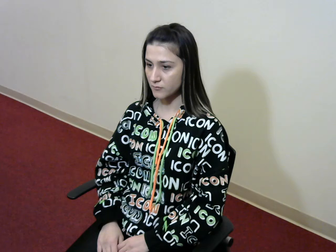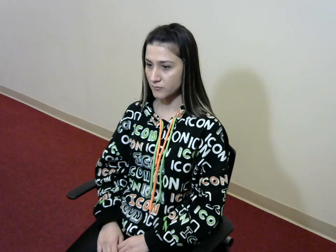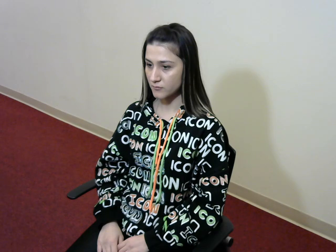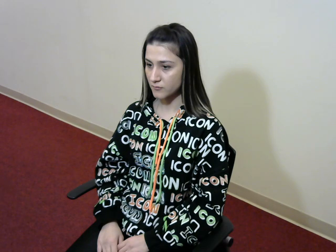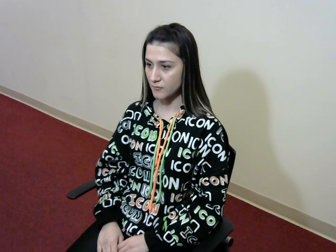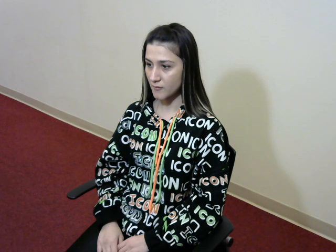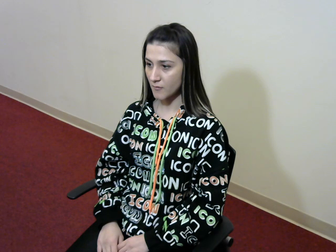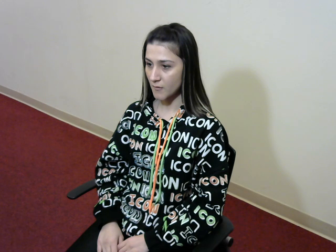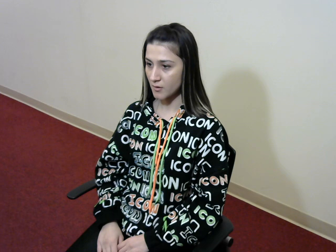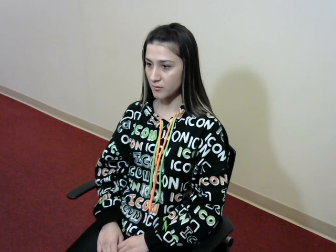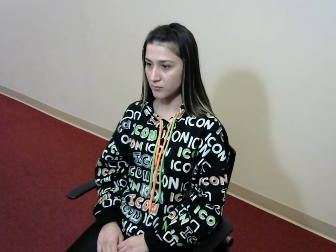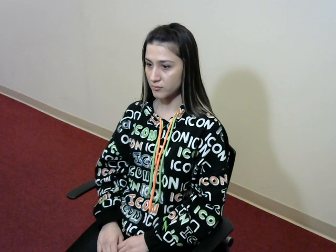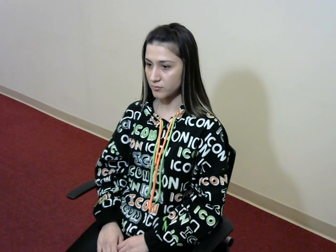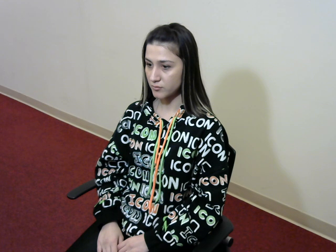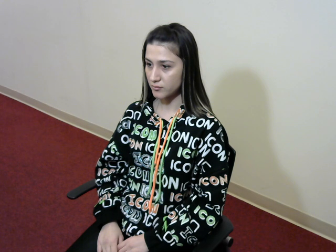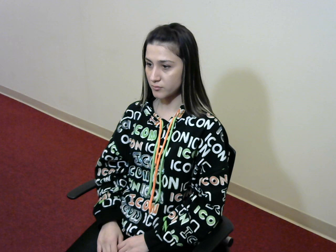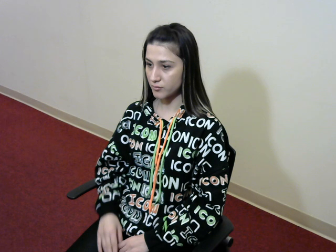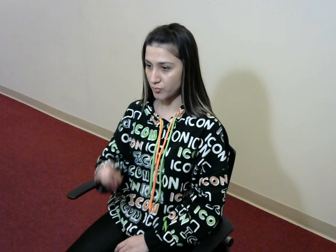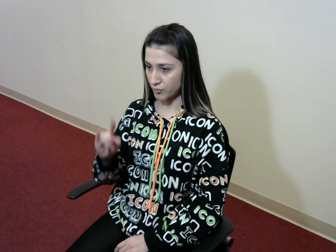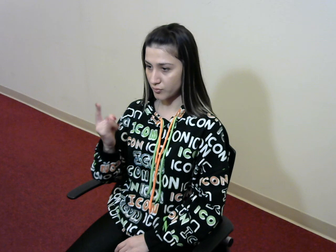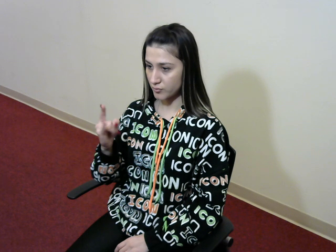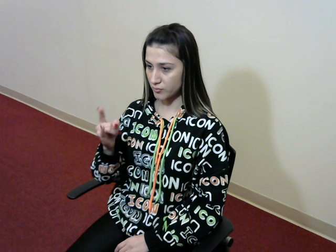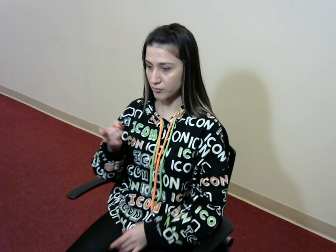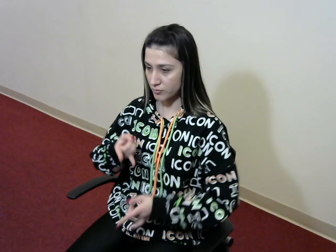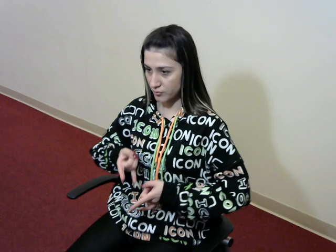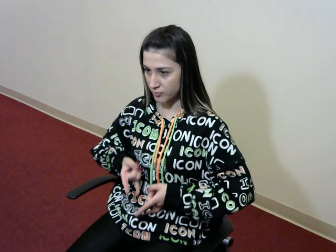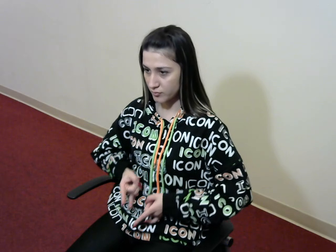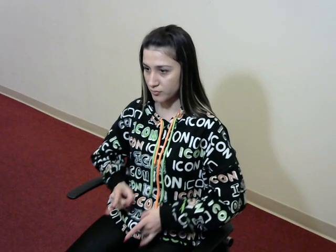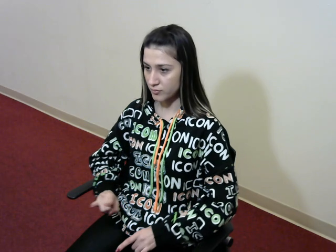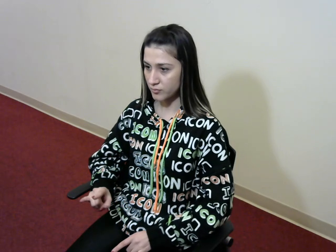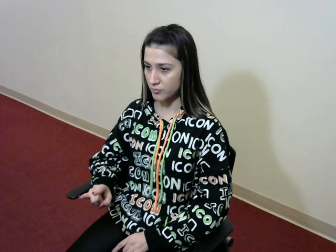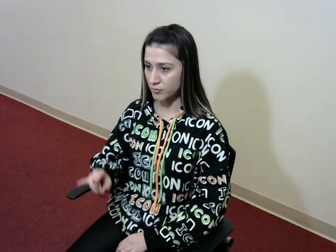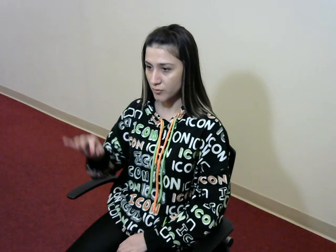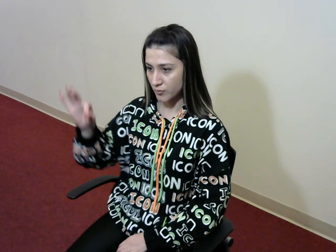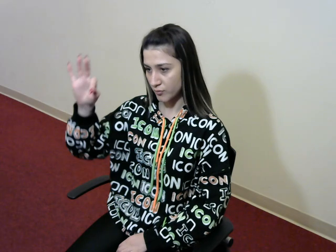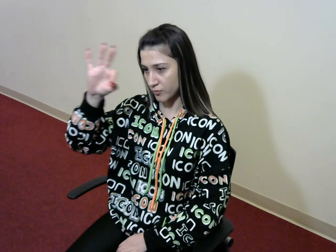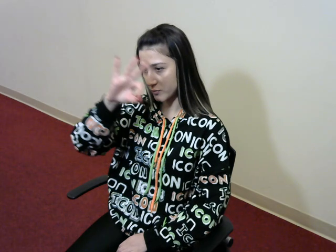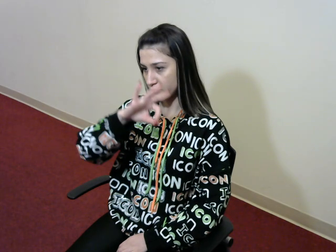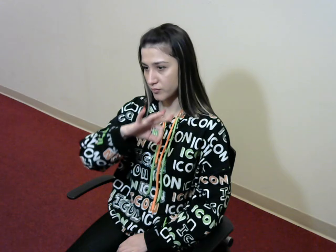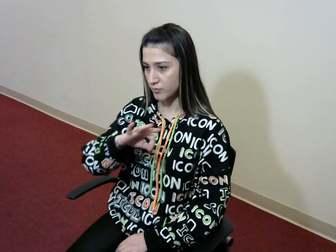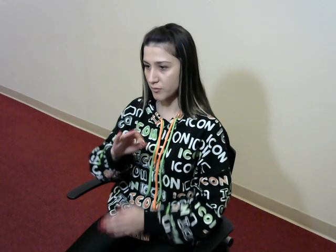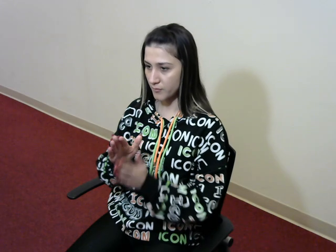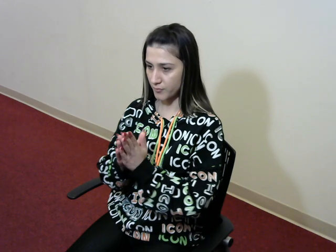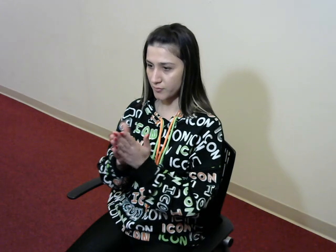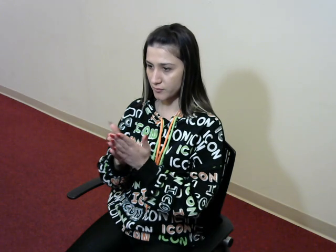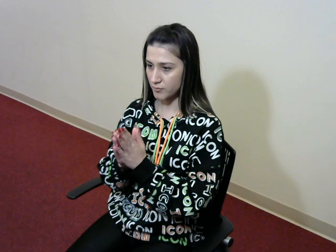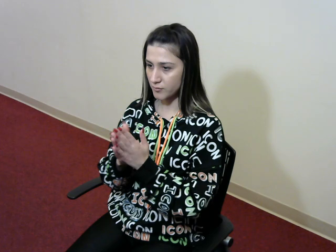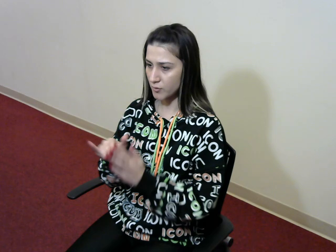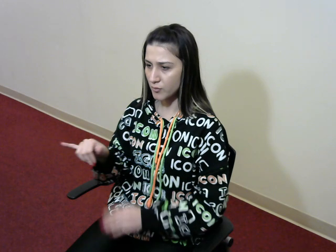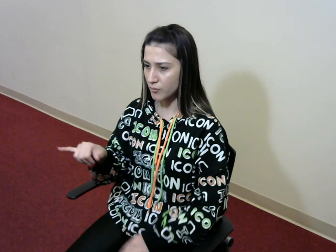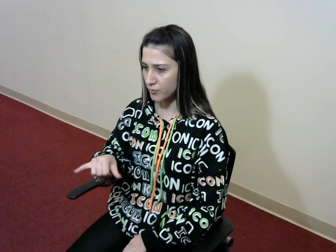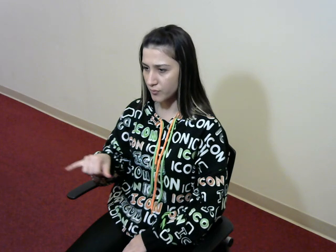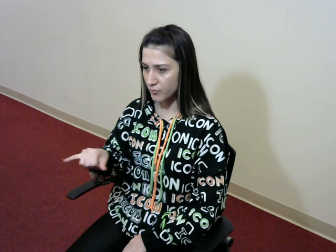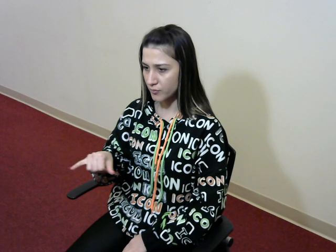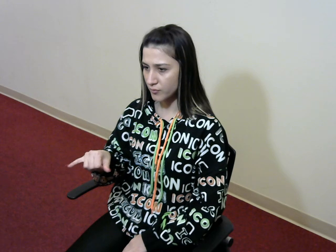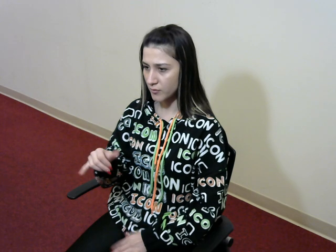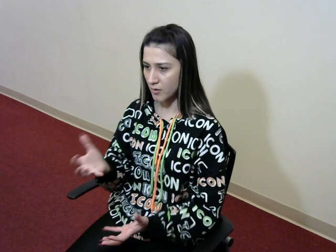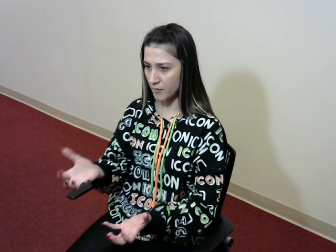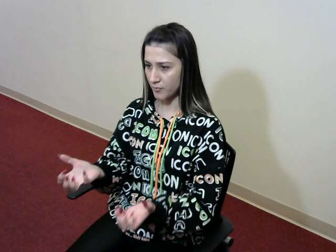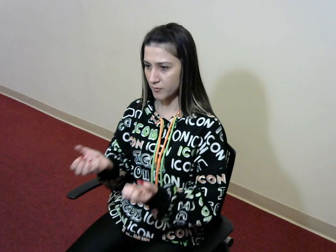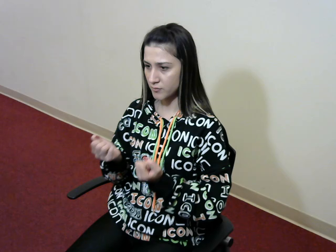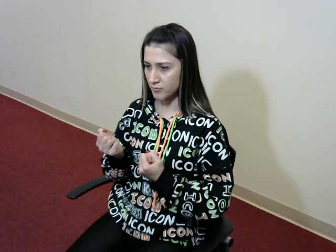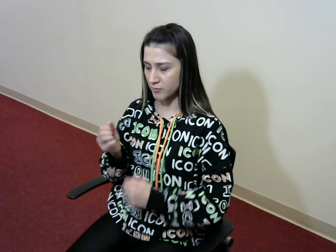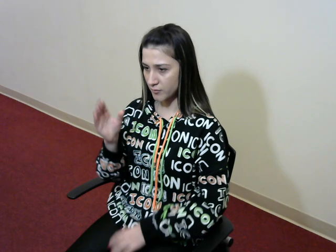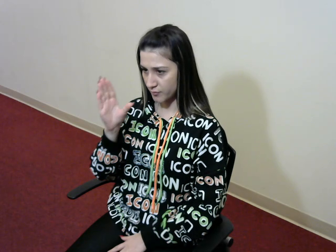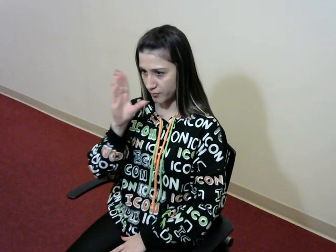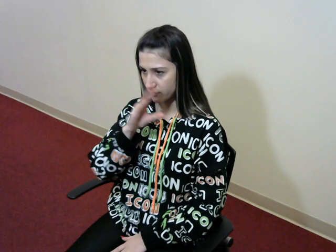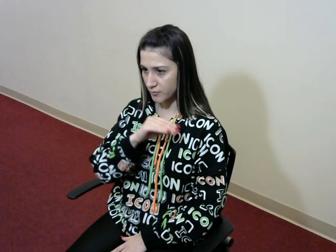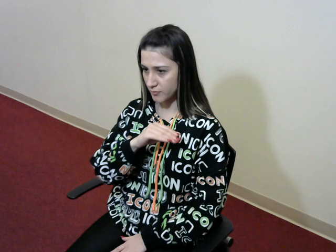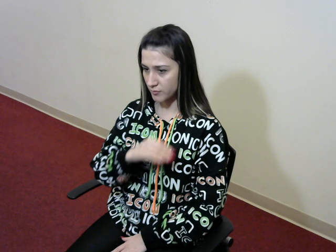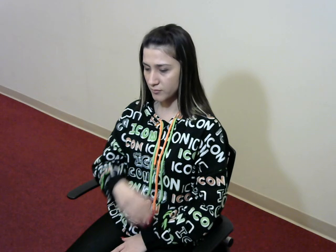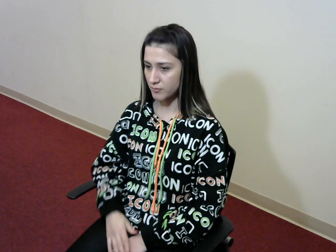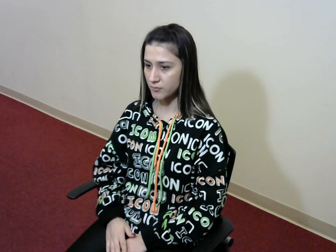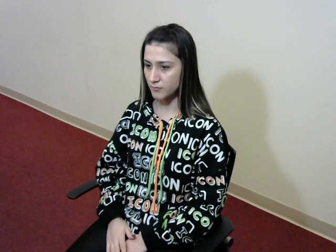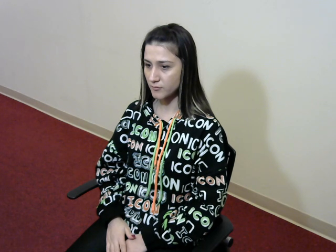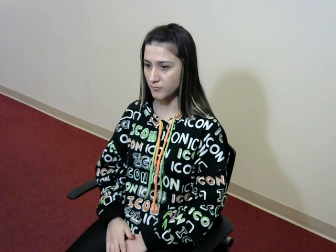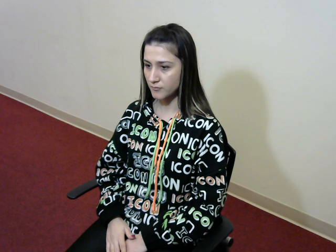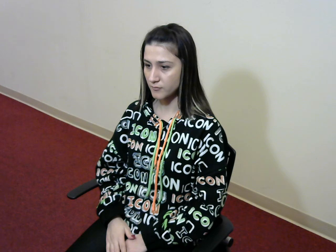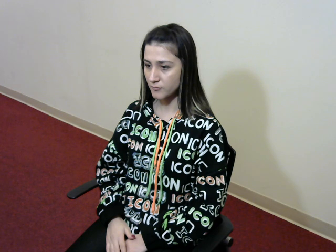Uşağın doğum haqqında şəhadətnaməsini hardan ala bilərəm?